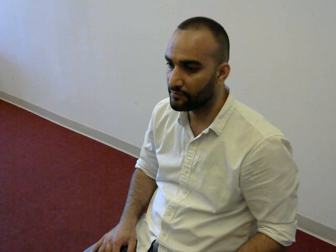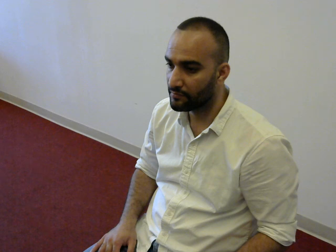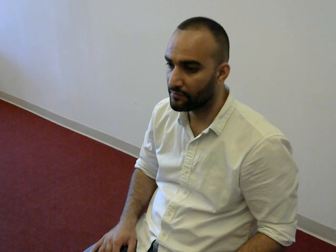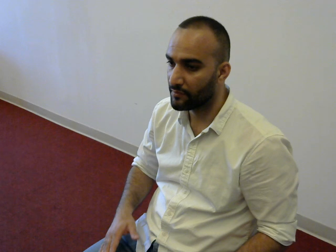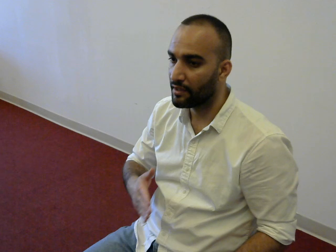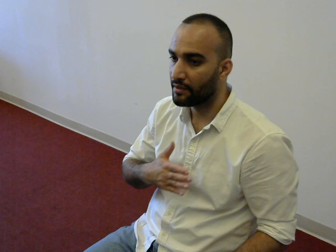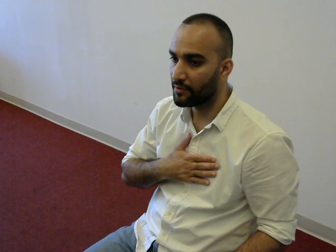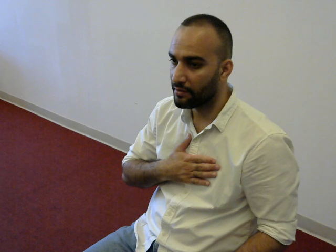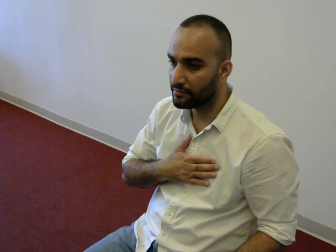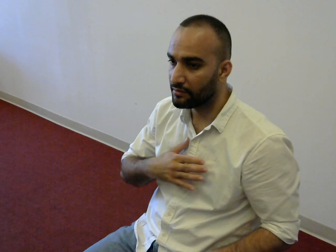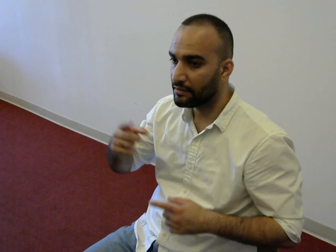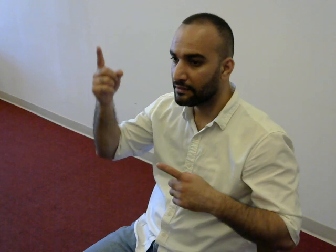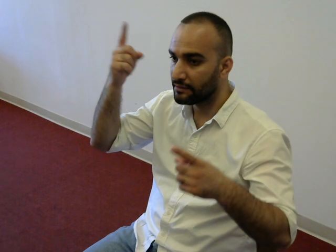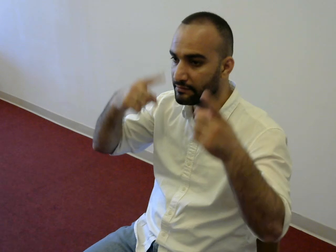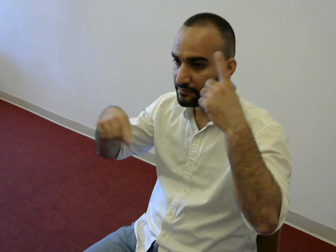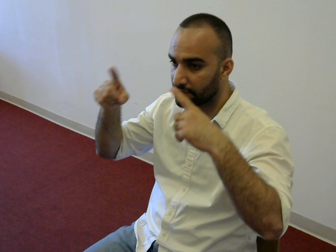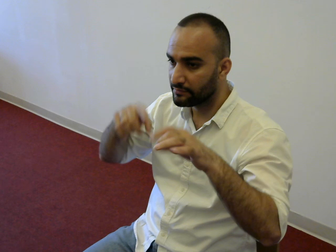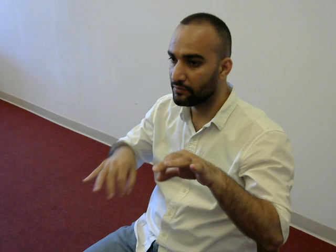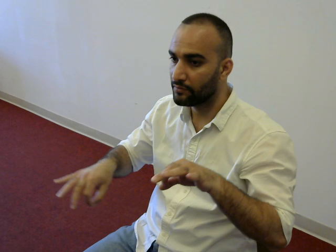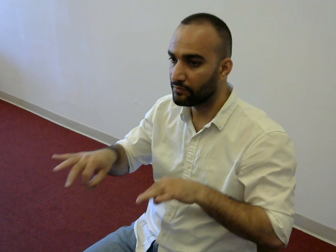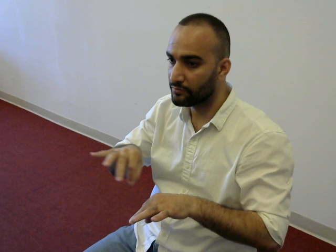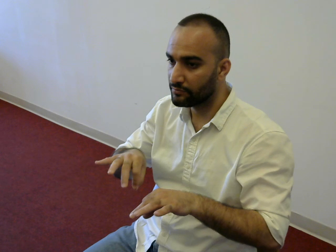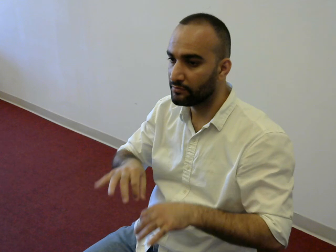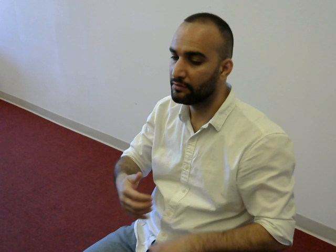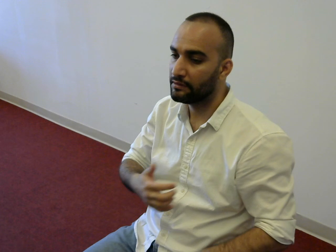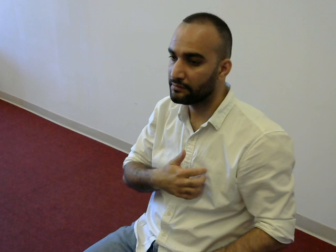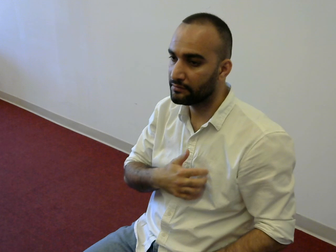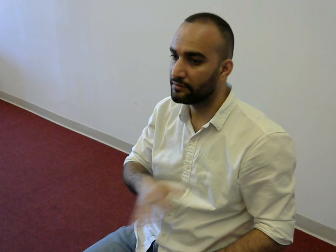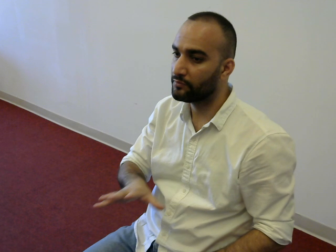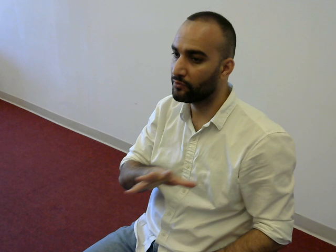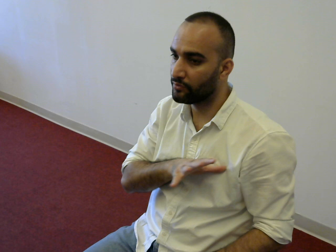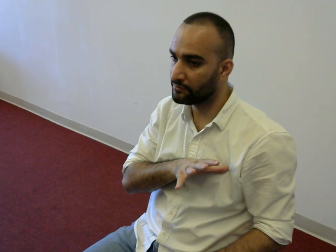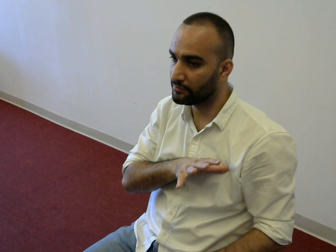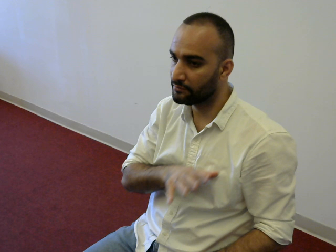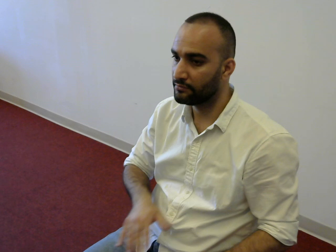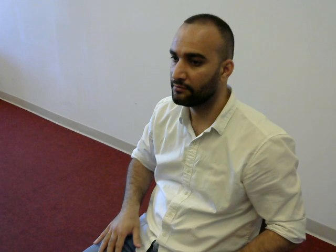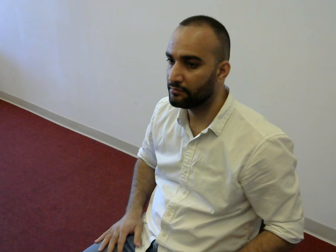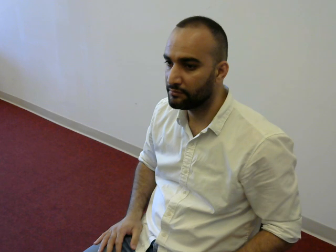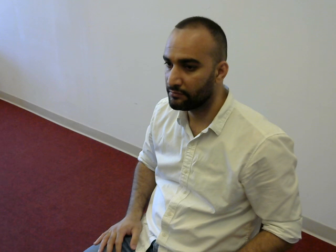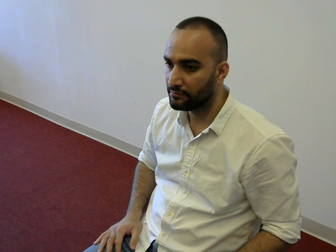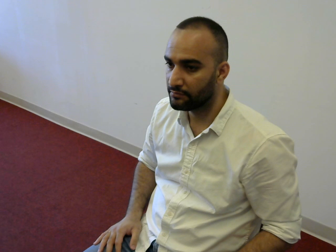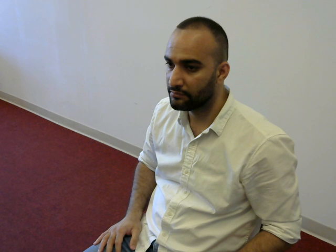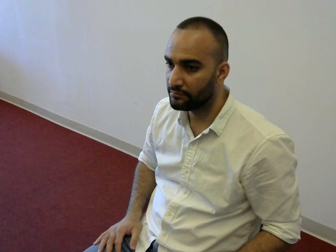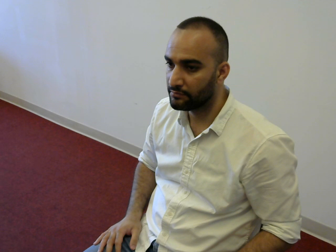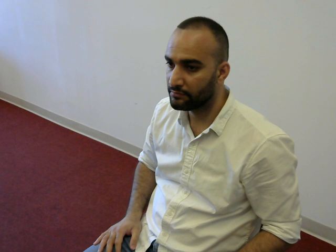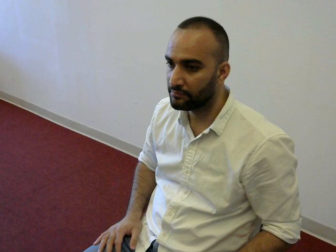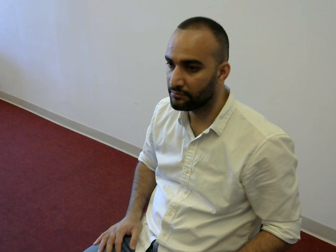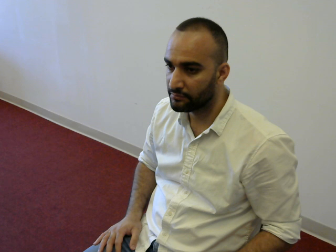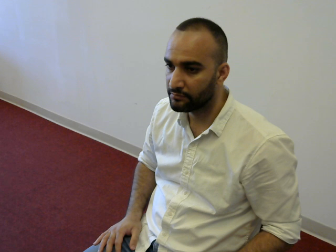Mən dizayner olmaq istəyirəm